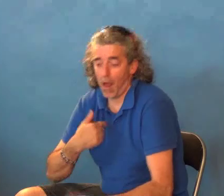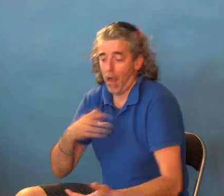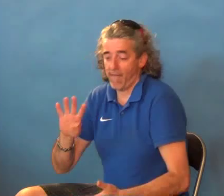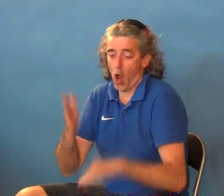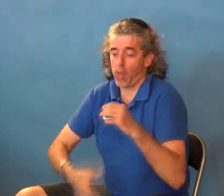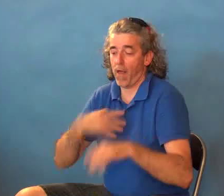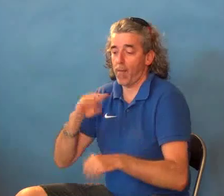Ja kończę o czwartej.